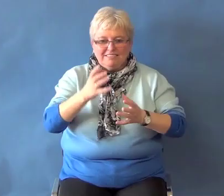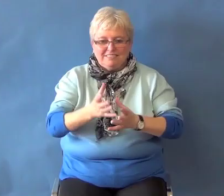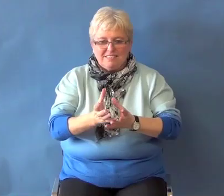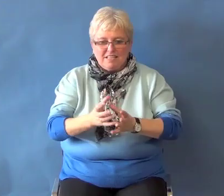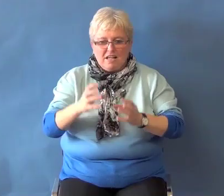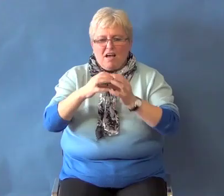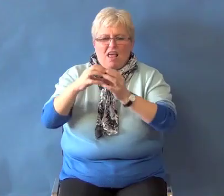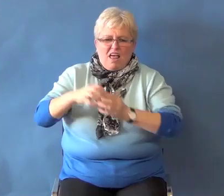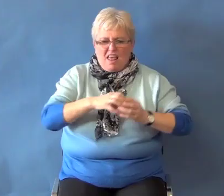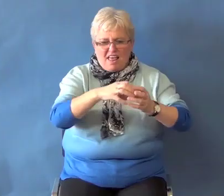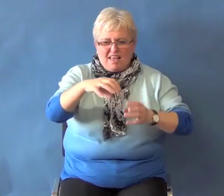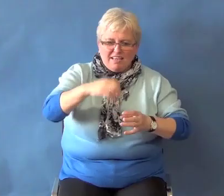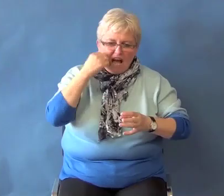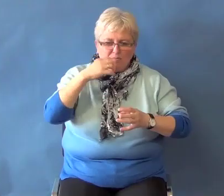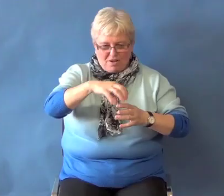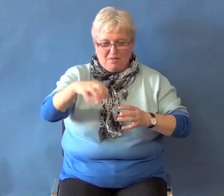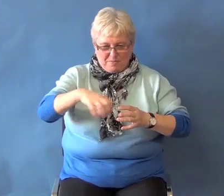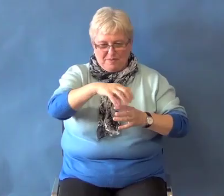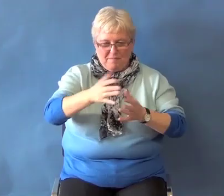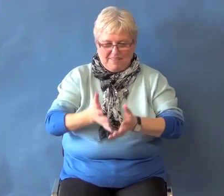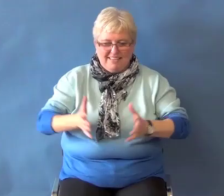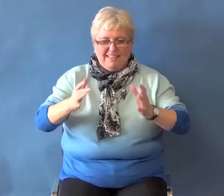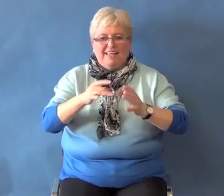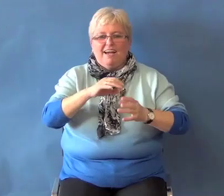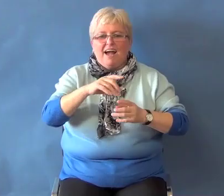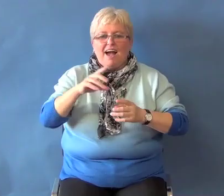Miska wypełniona jabłkami.